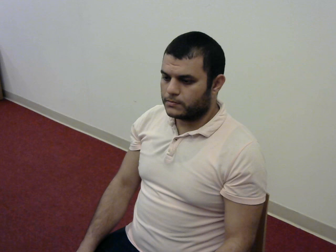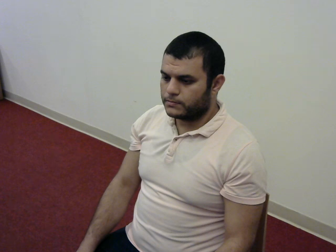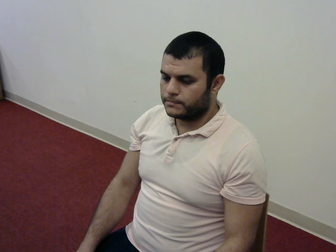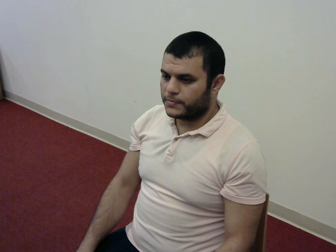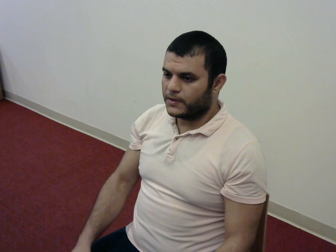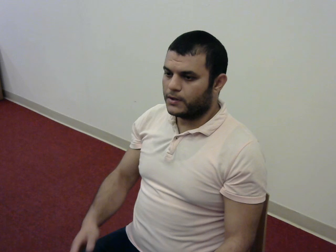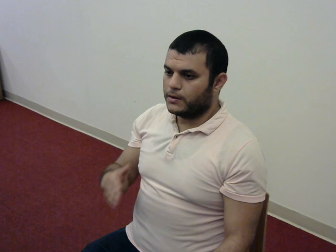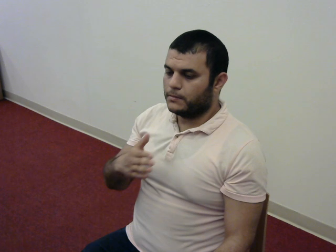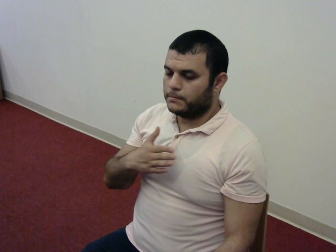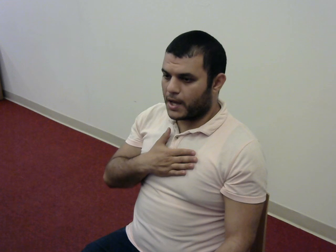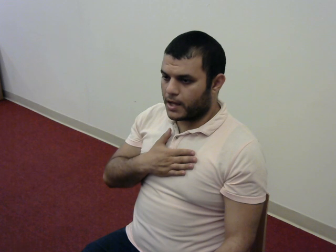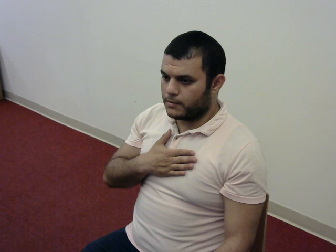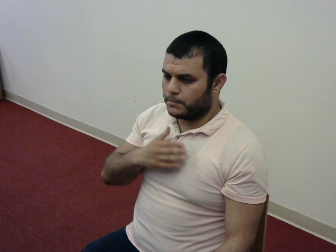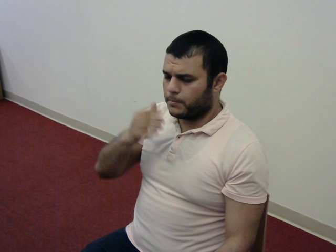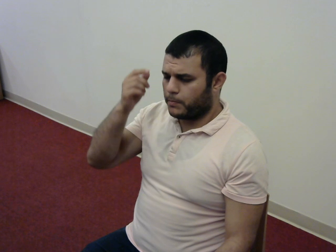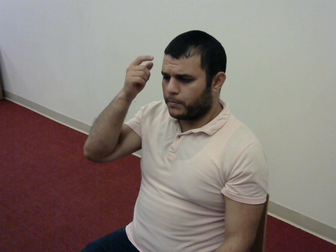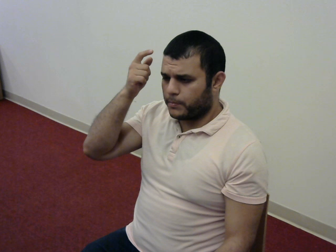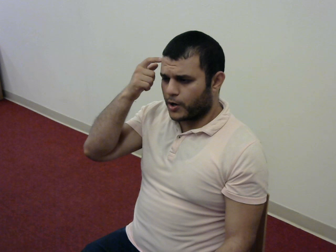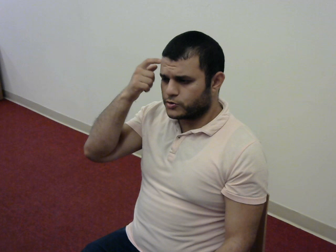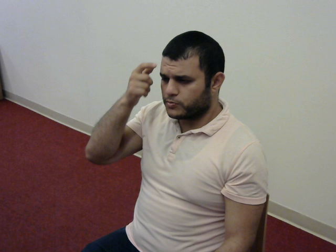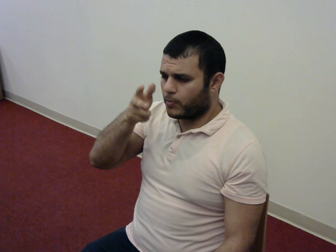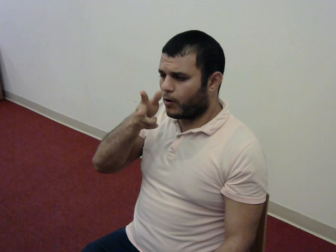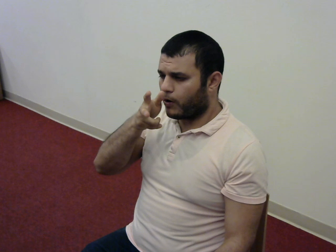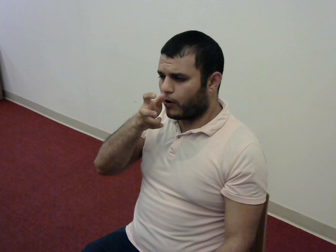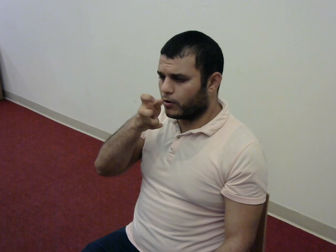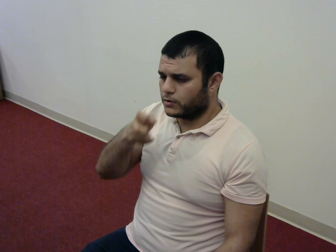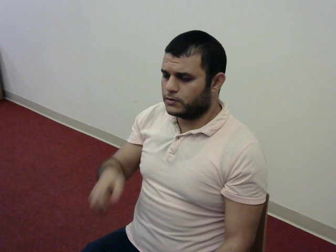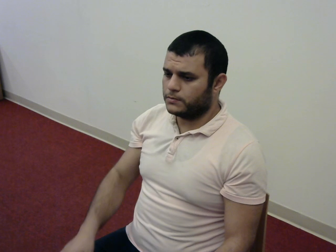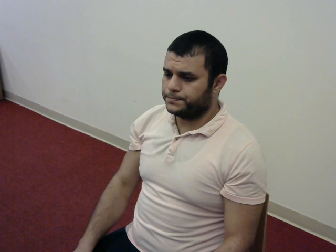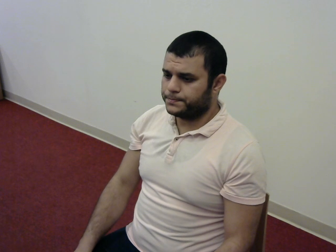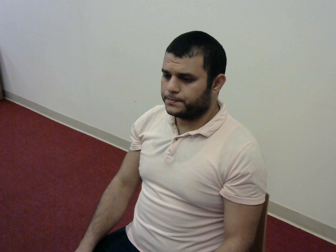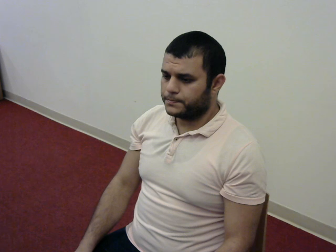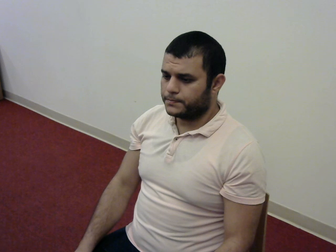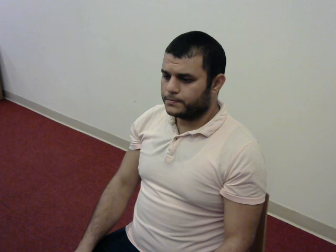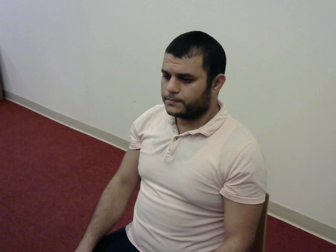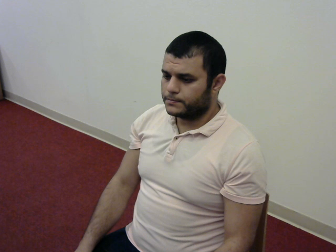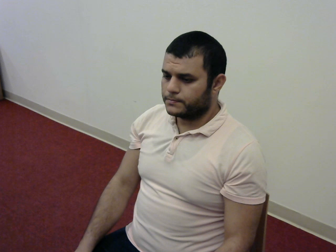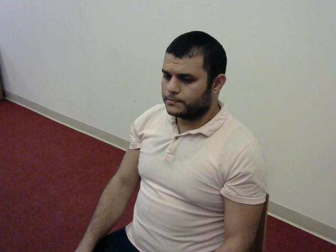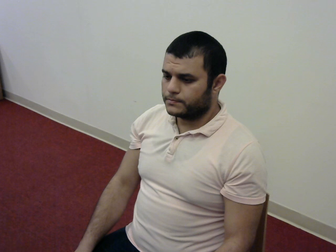Mənim başım ağrıyır